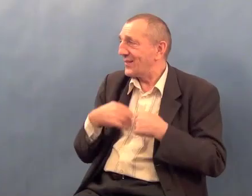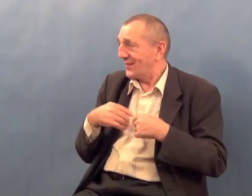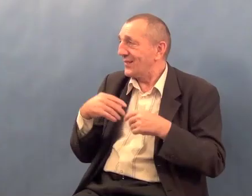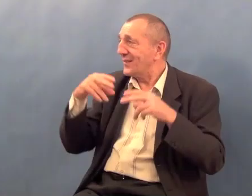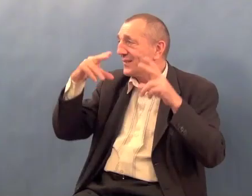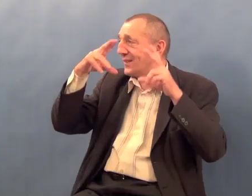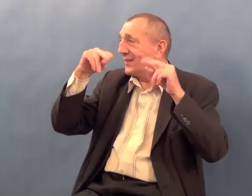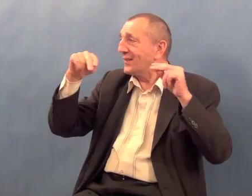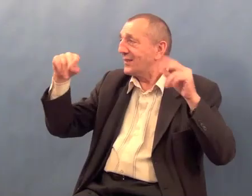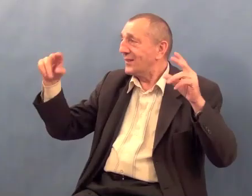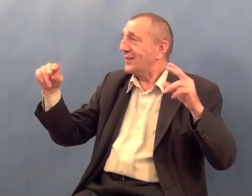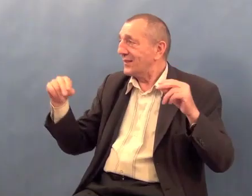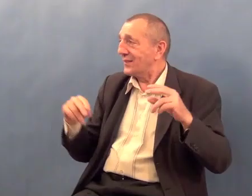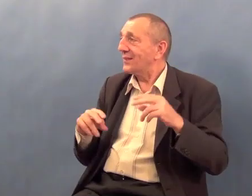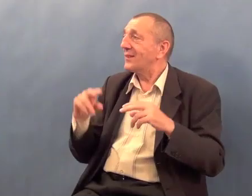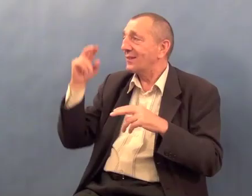Zakłada na siebie coś z wiszącego prania.